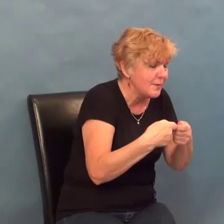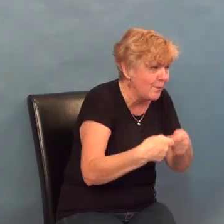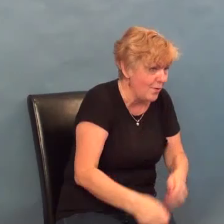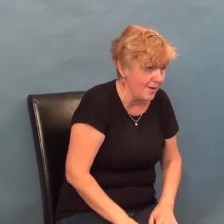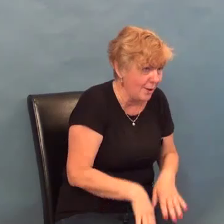Dużo.